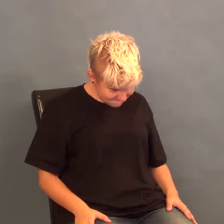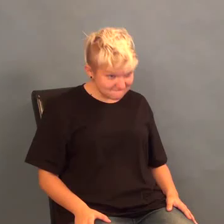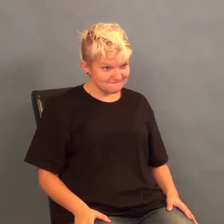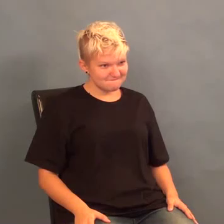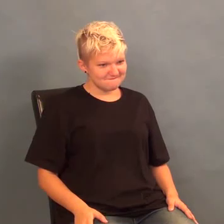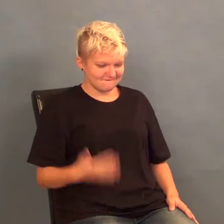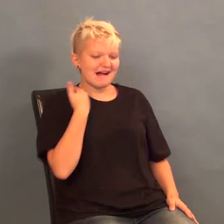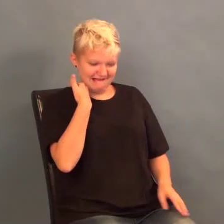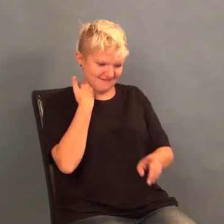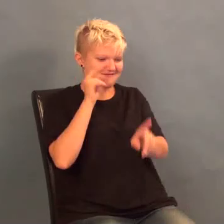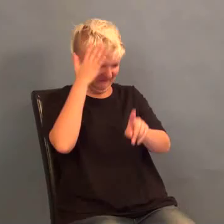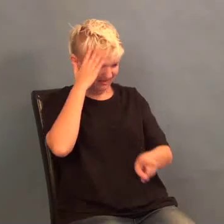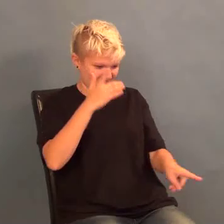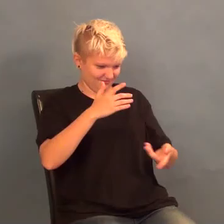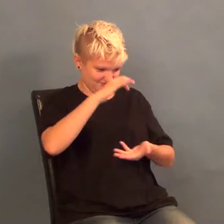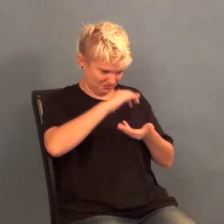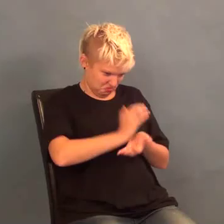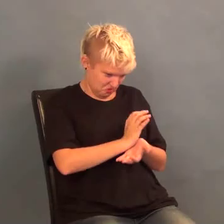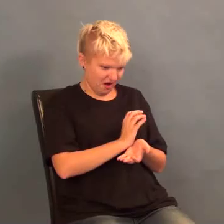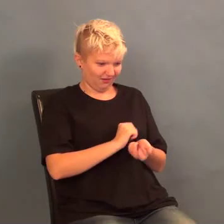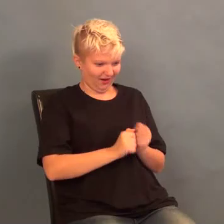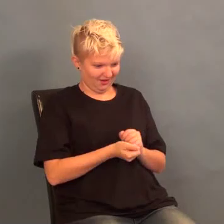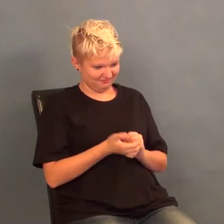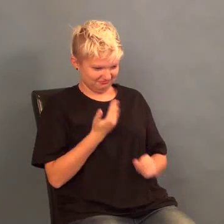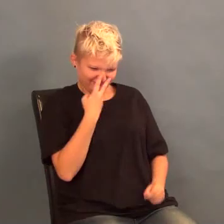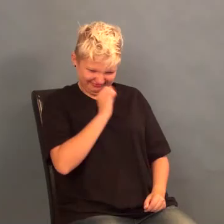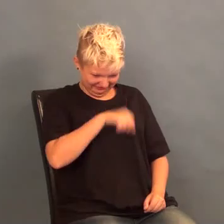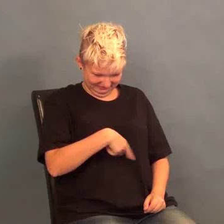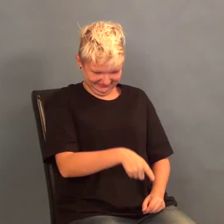Alkohol to wiem, ale ciepła bułka? Nie widziałam takiego znaku.